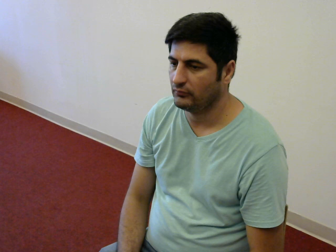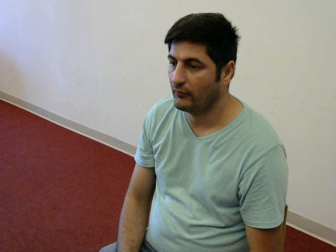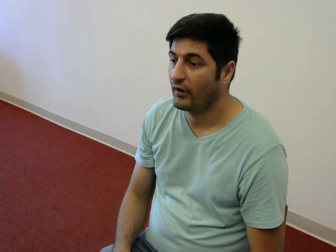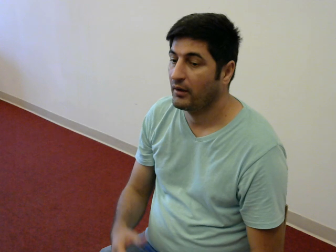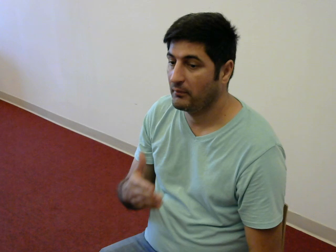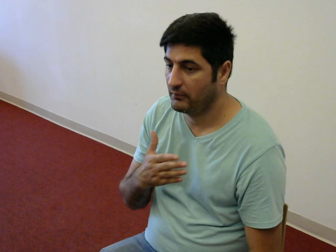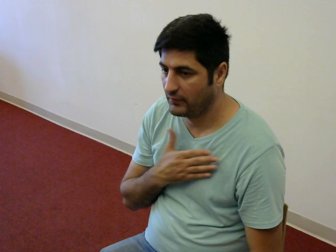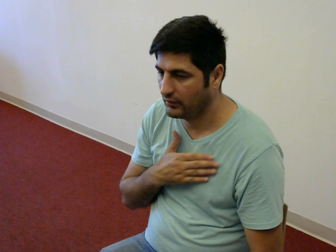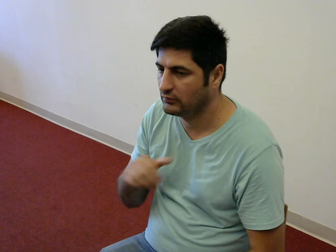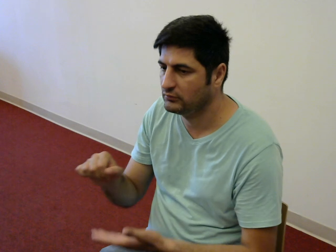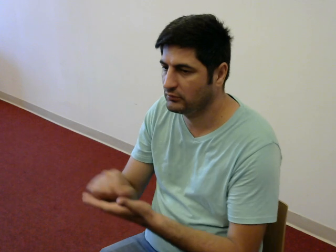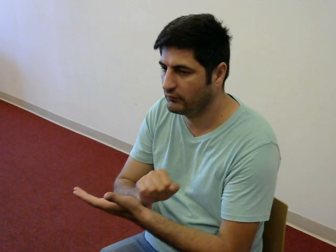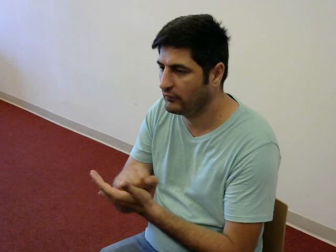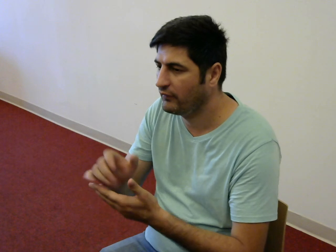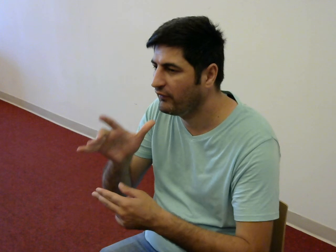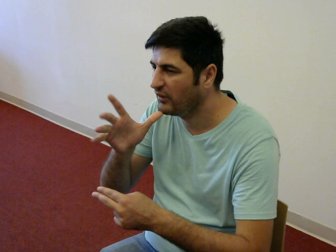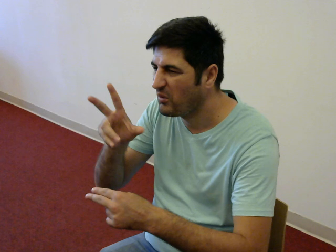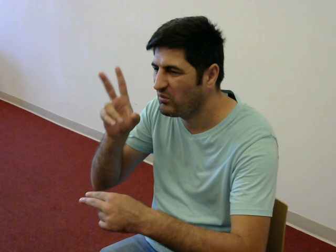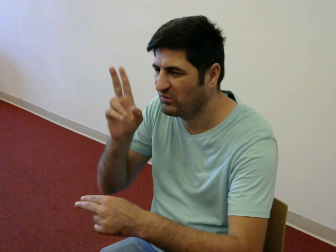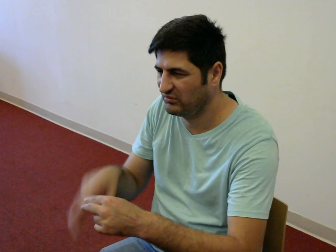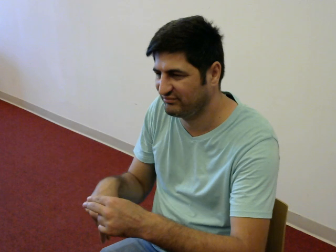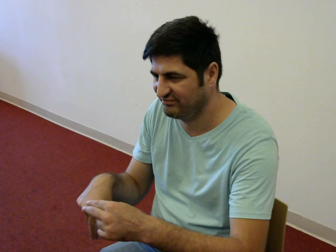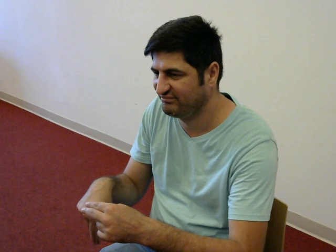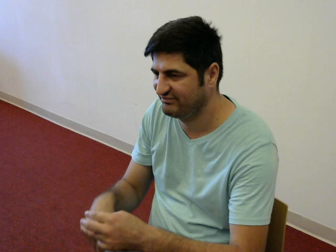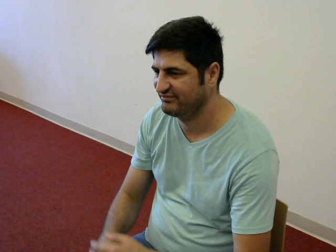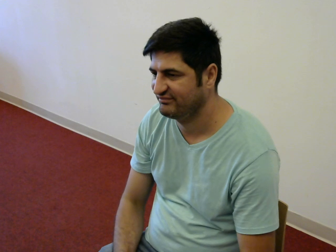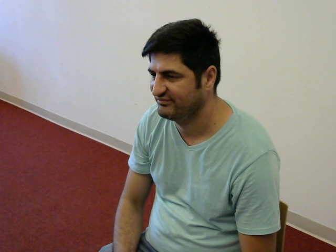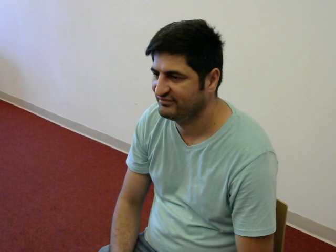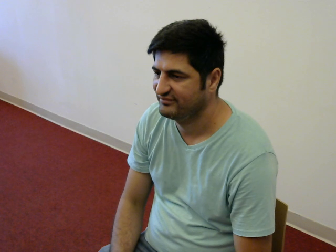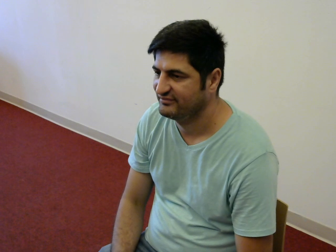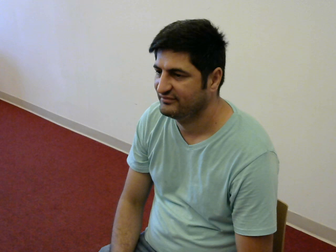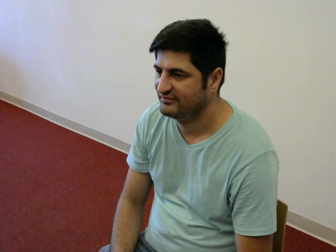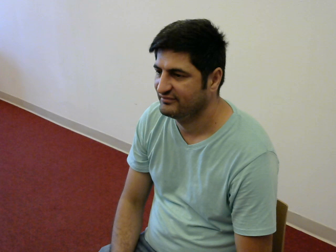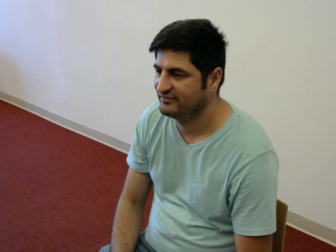Mənim sənədimin vaxtı bitib